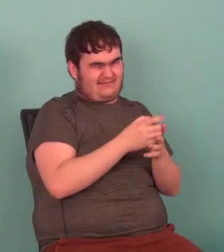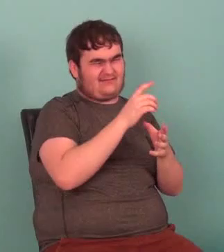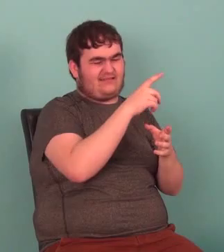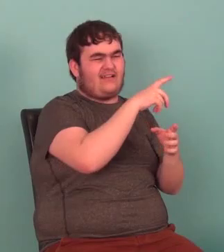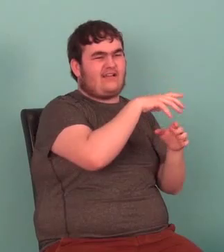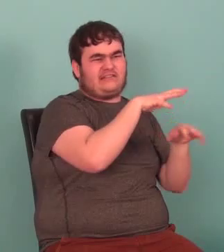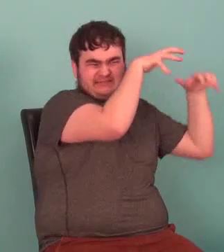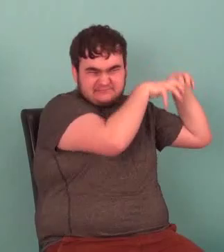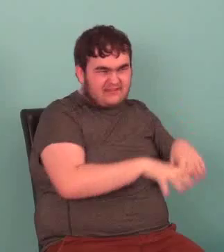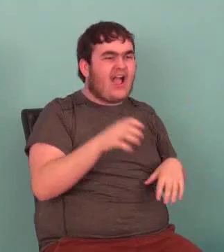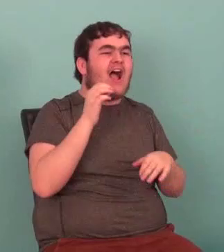Osy całym rojem lecą za nim.